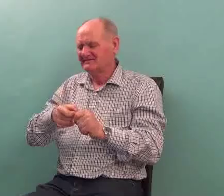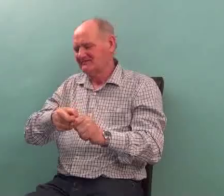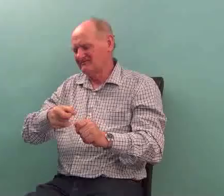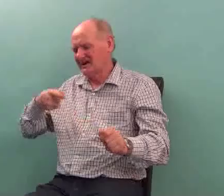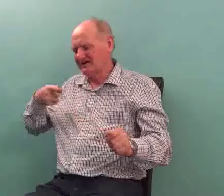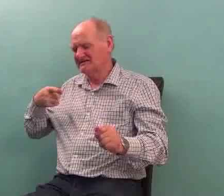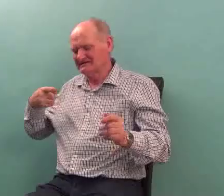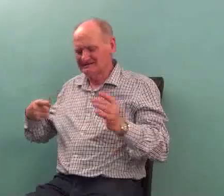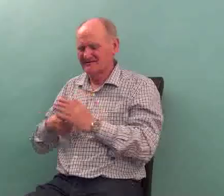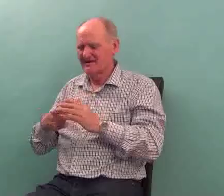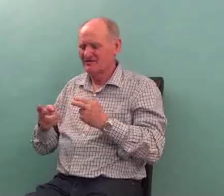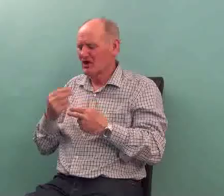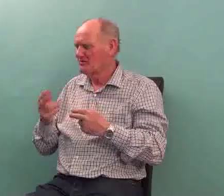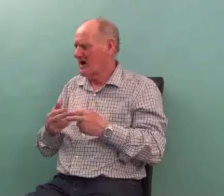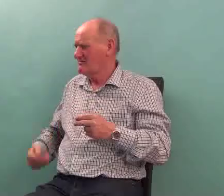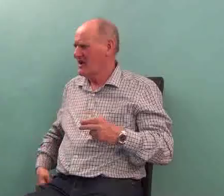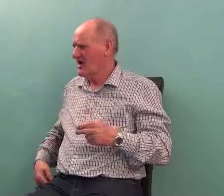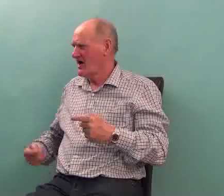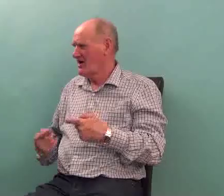Wskazówka strzeliła jak strzała w dupę.